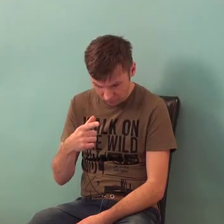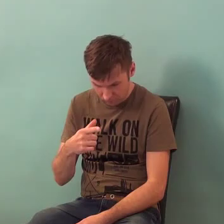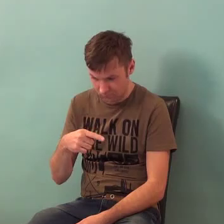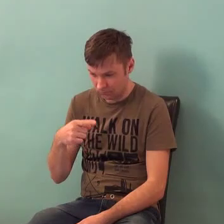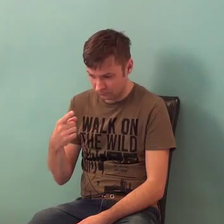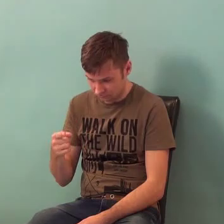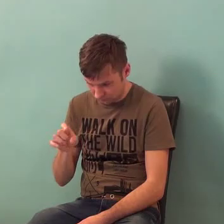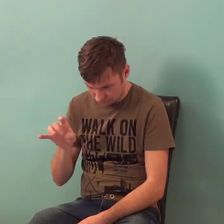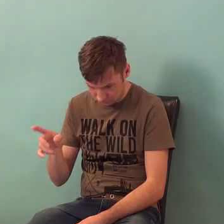Następnie biegnie.